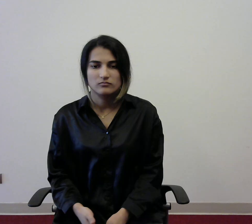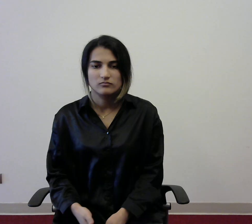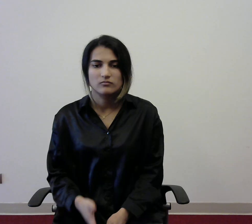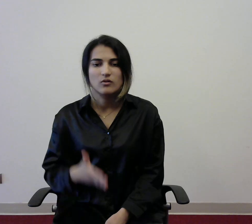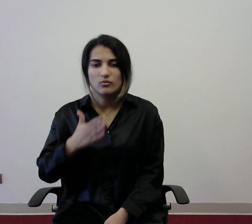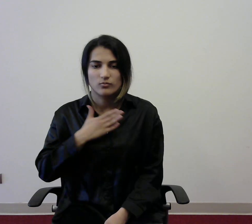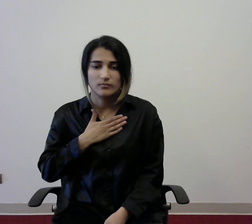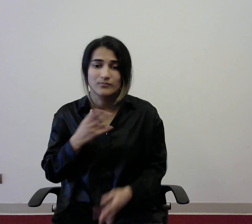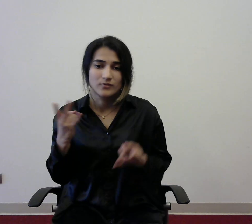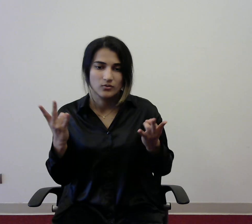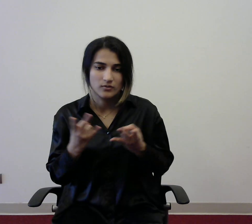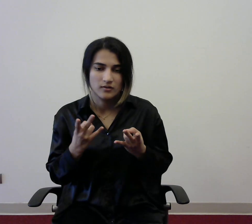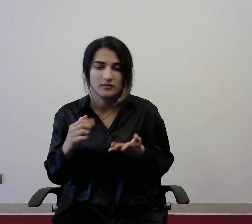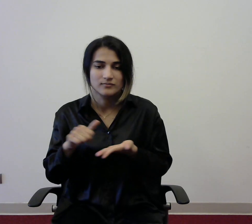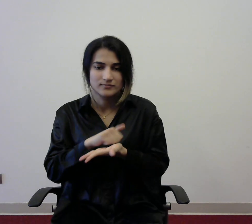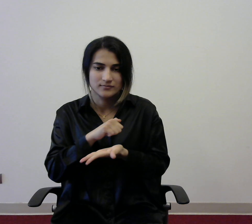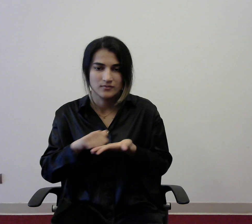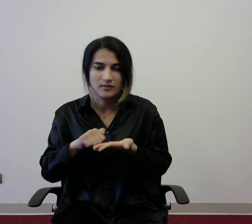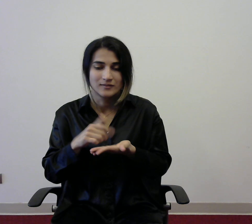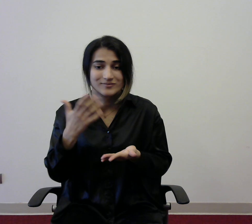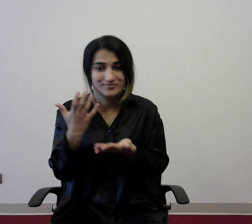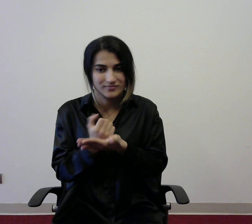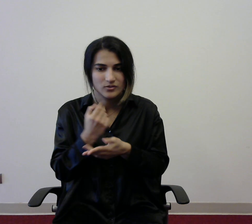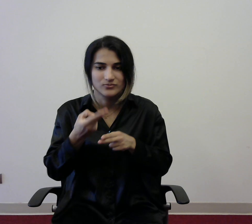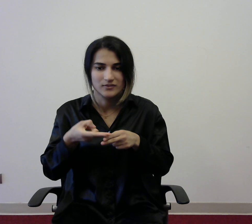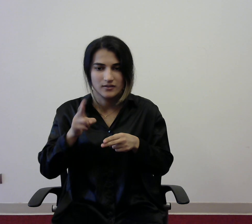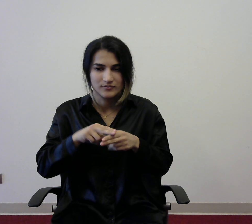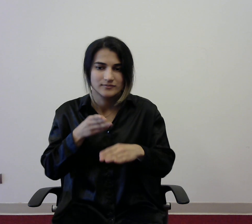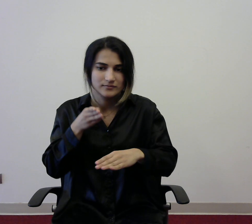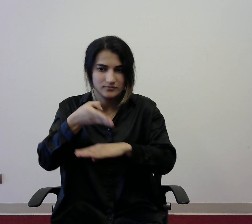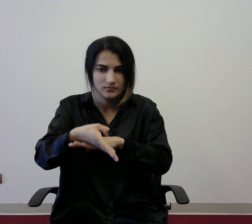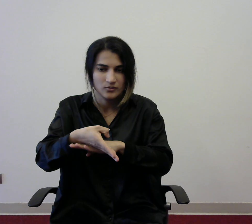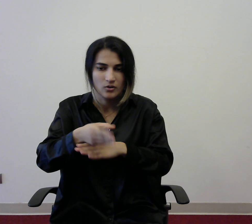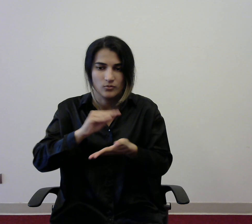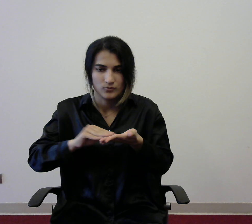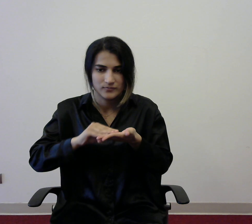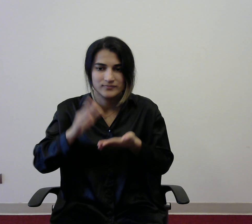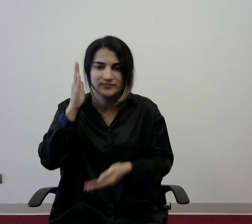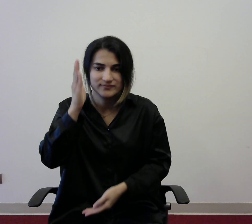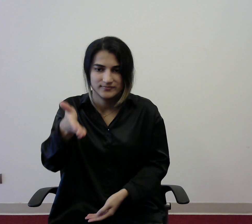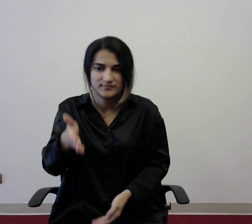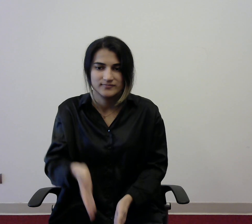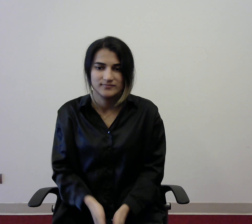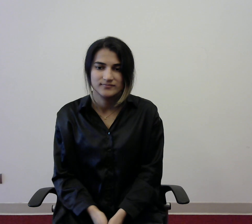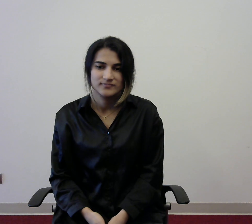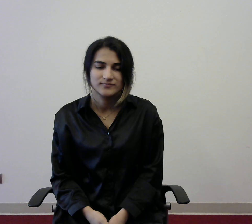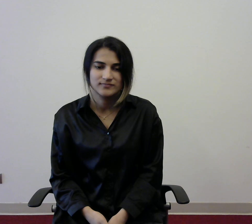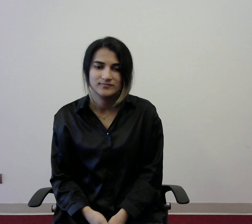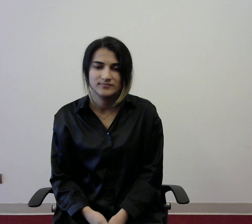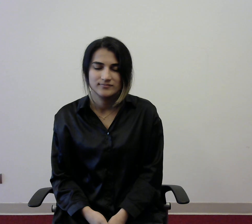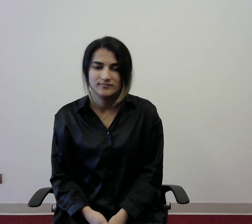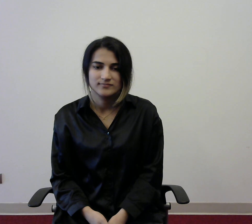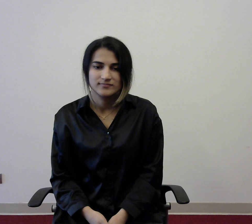Mən lazımlı kağızları tapmaq üçün müraciət yazacam